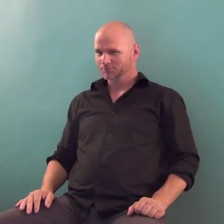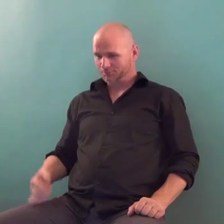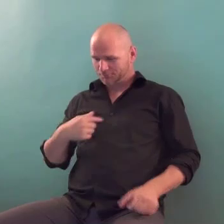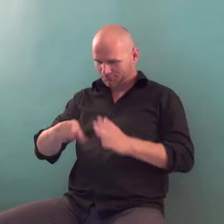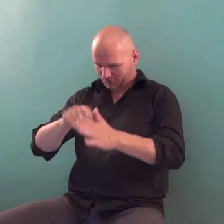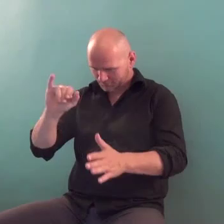Ja wybiorę.